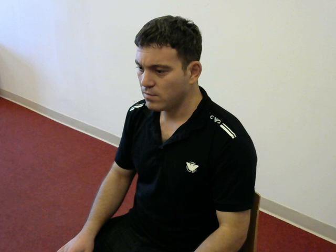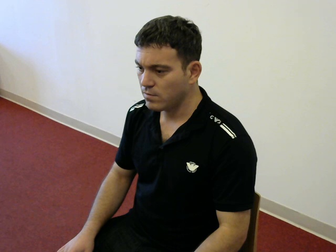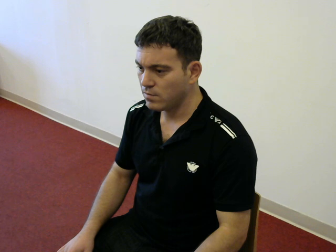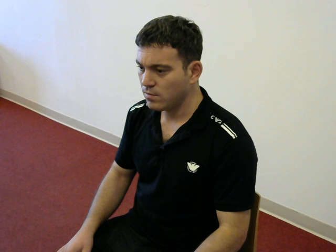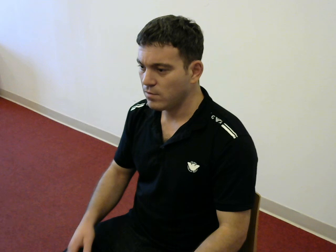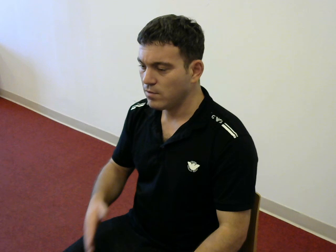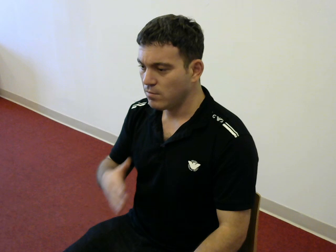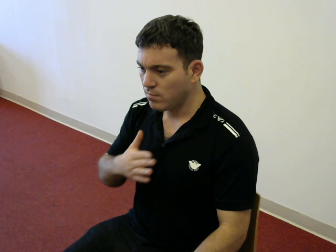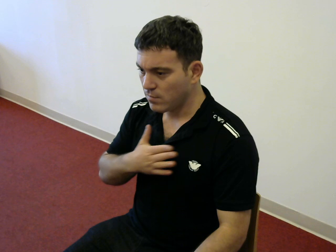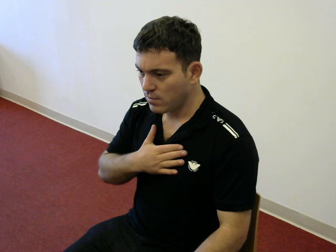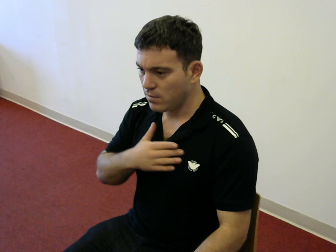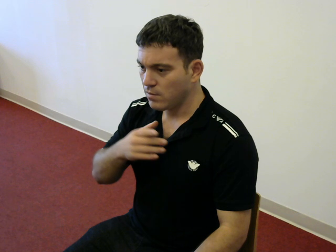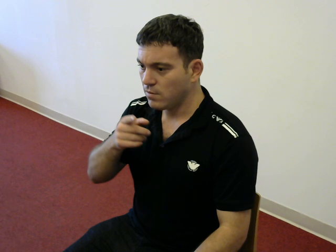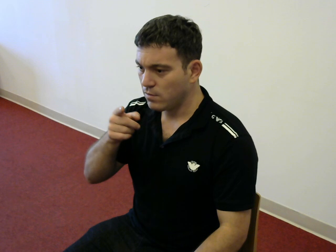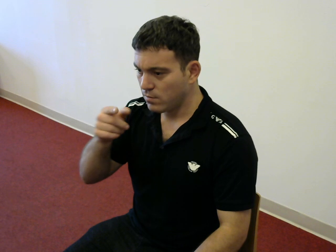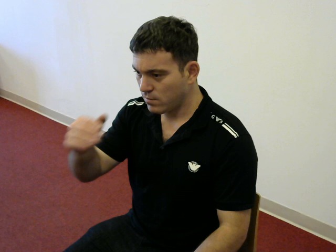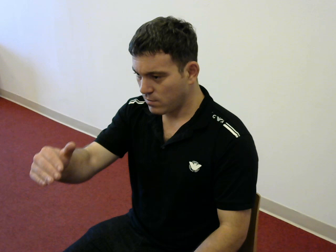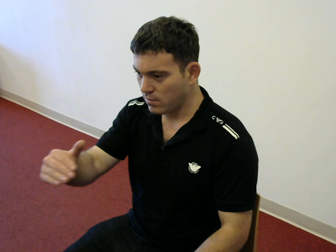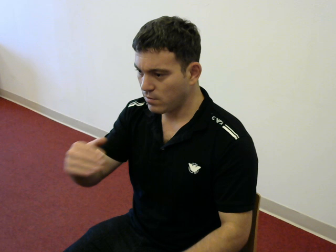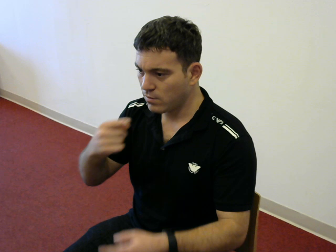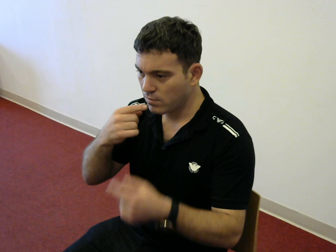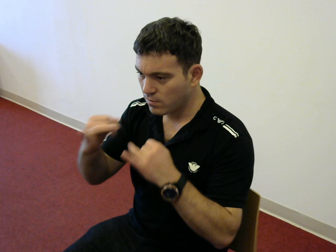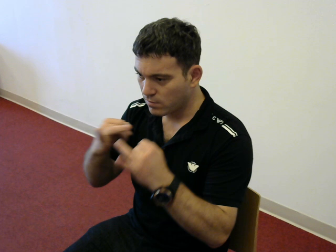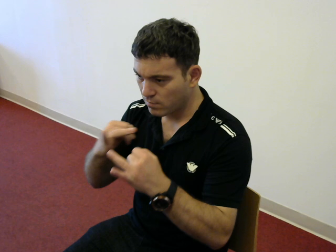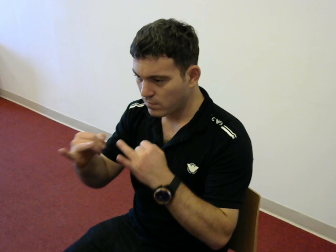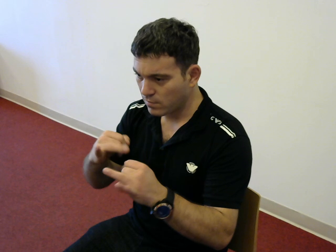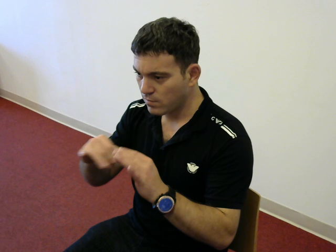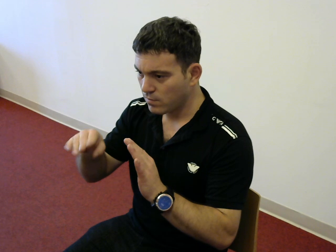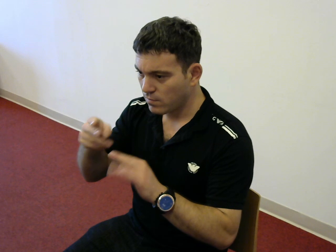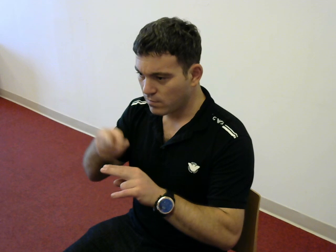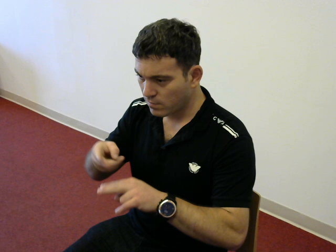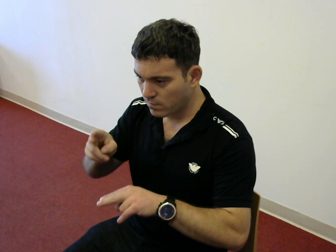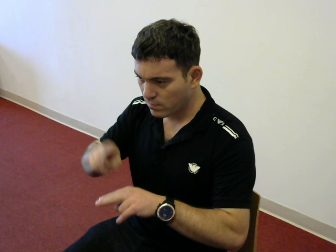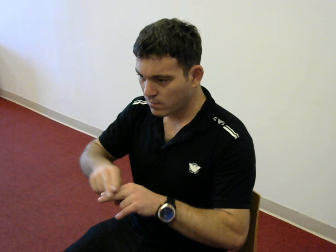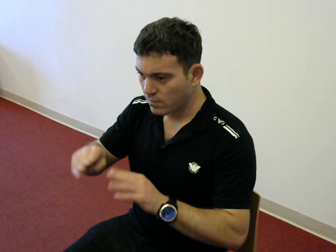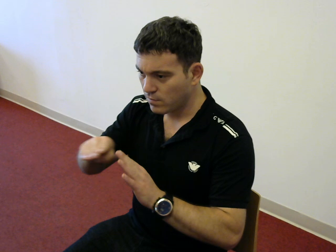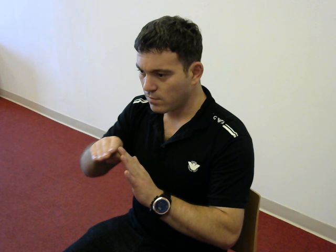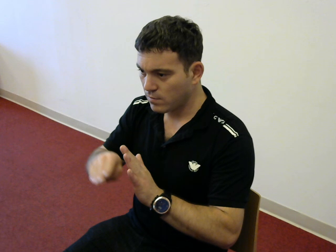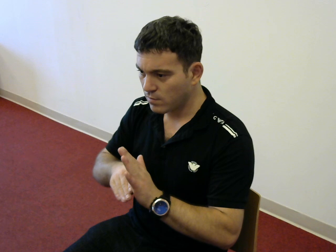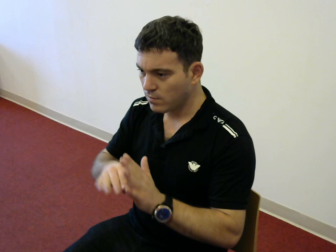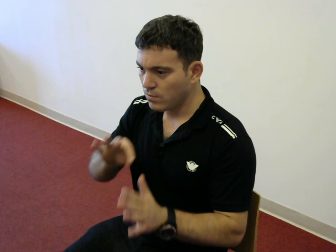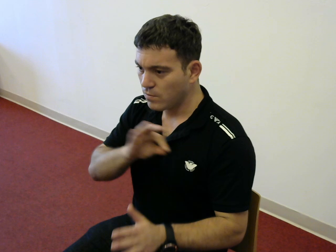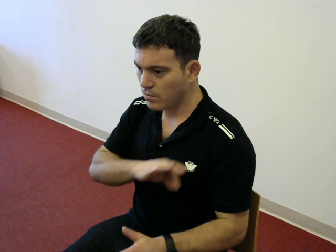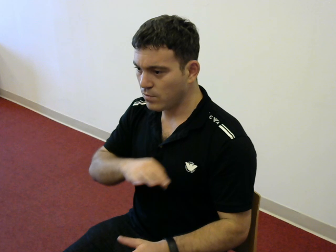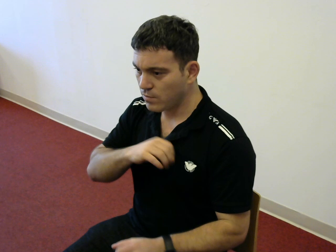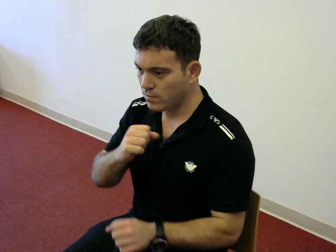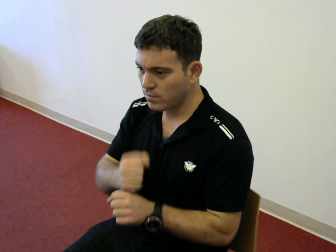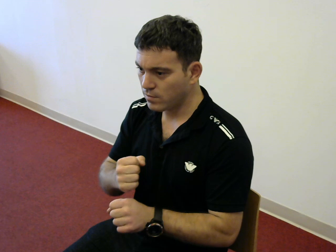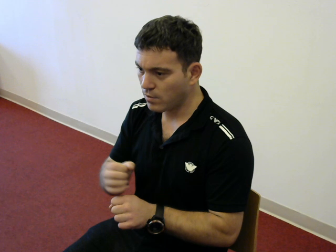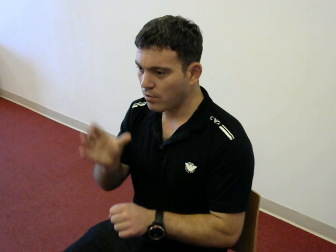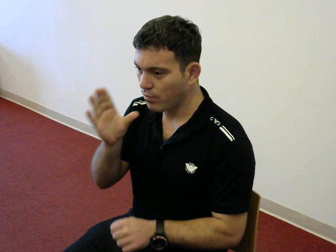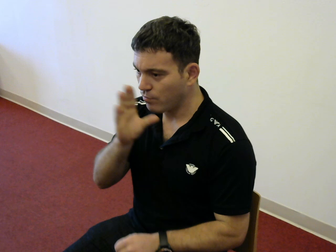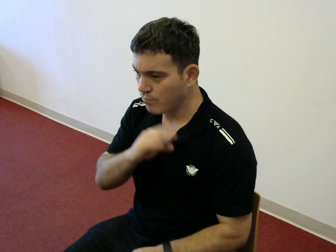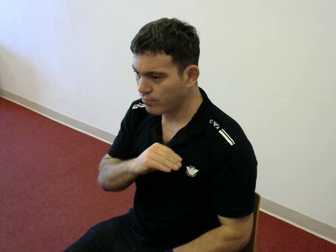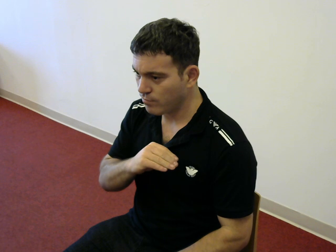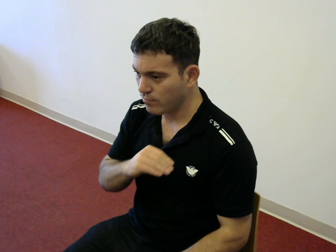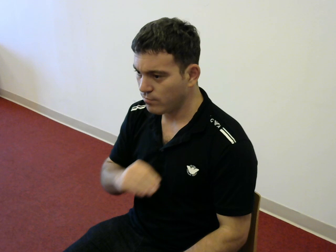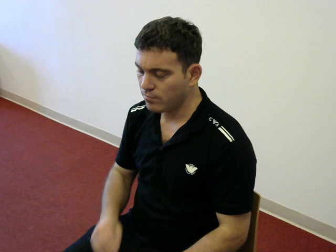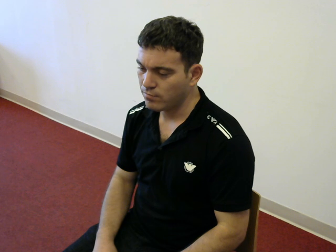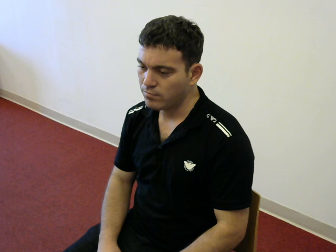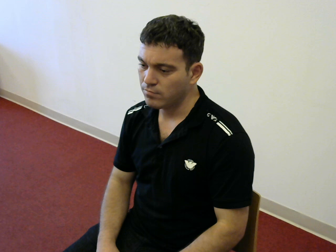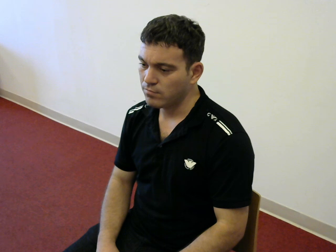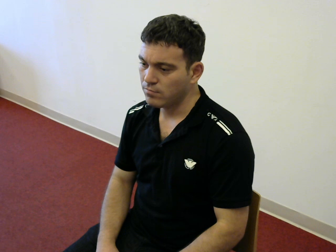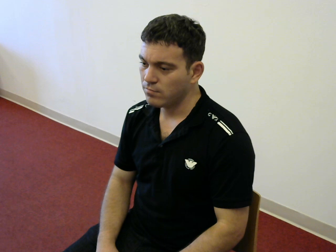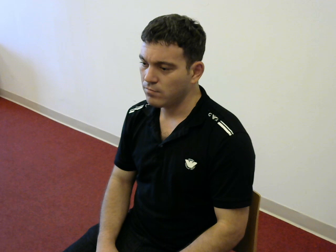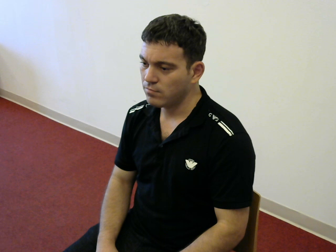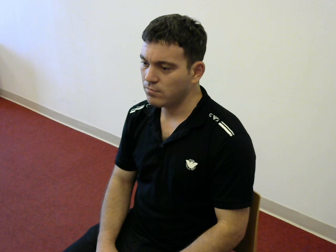Mən sizinlə danışmaq üçün proqramdan istifadə edə bilərəm